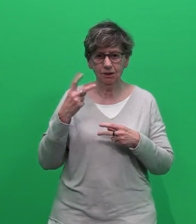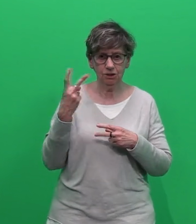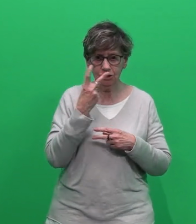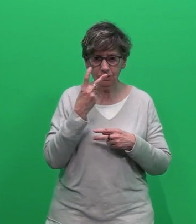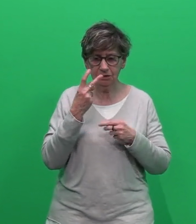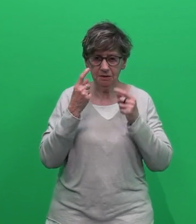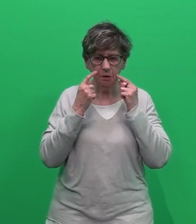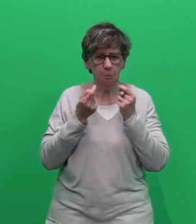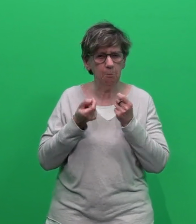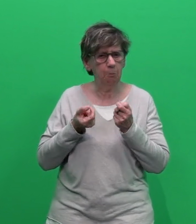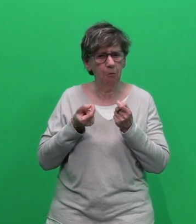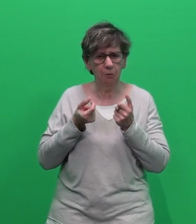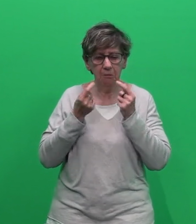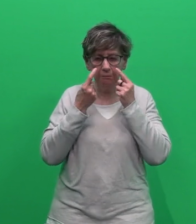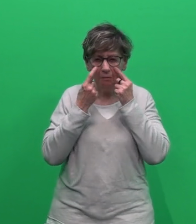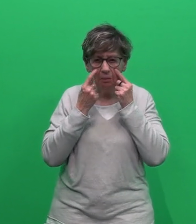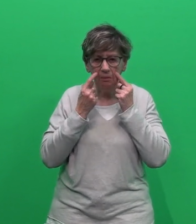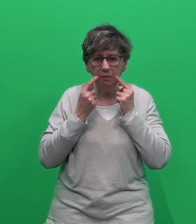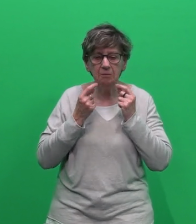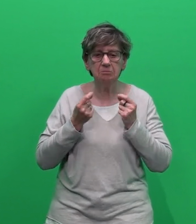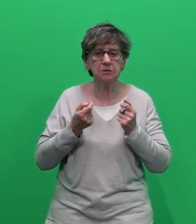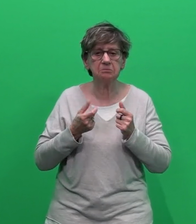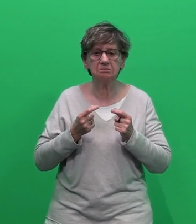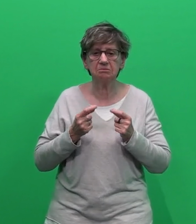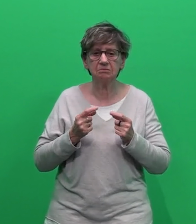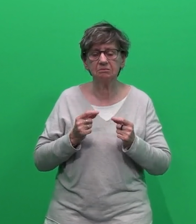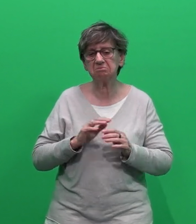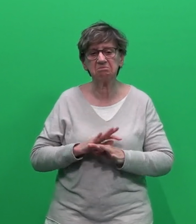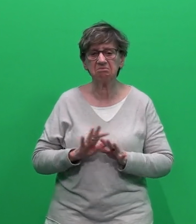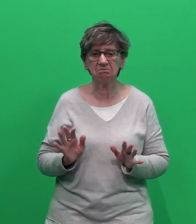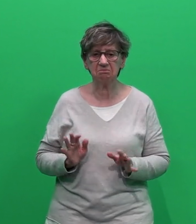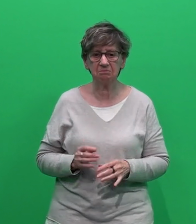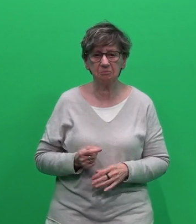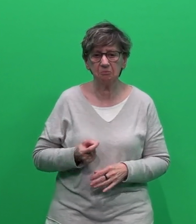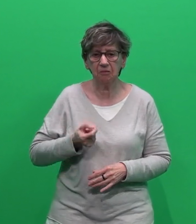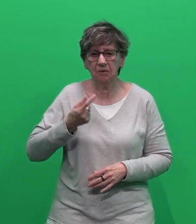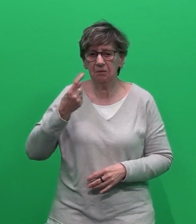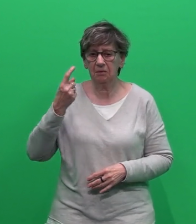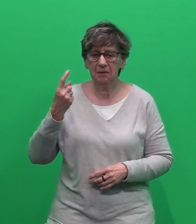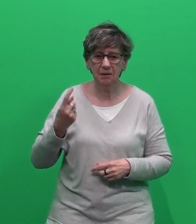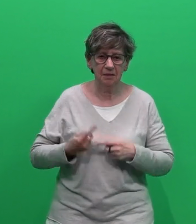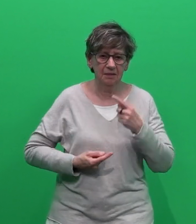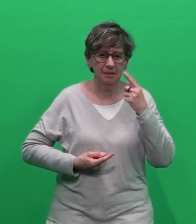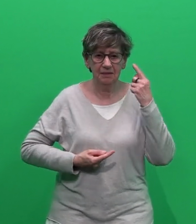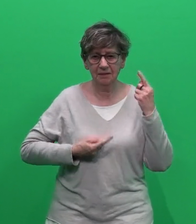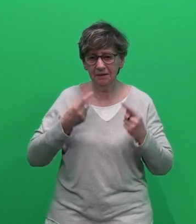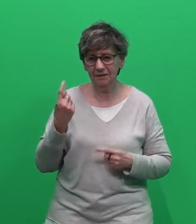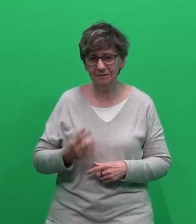Els dos ulls em ploren una mica i prou, és de tant en tant.